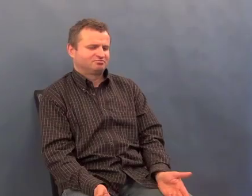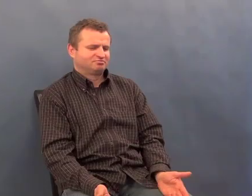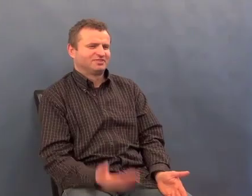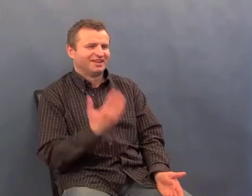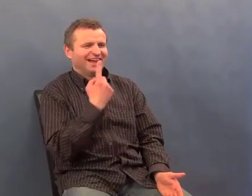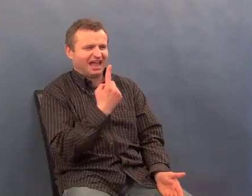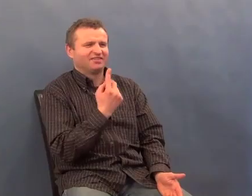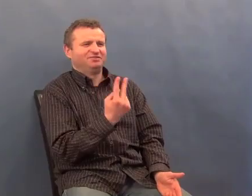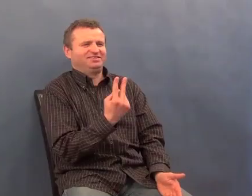Był jeden, a są dwa.